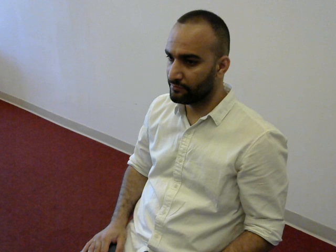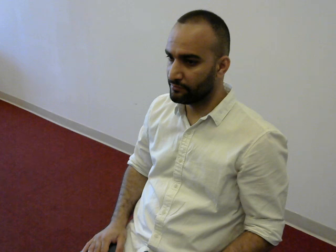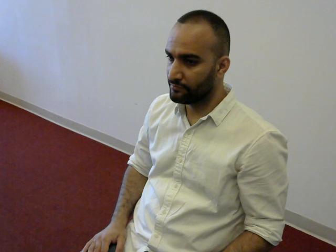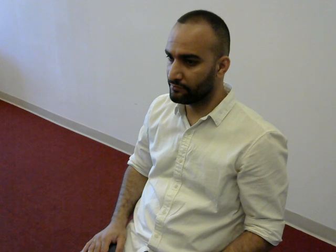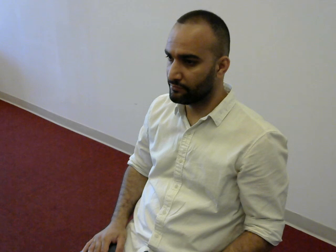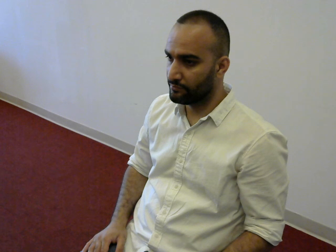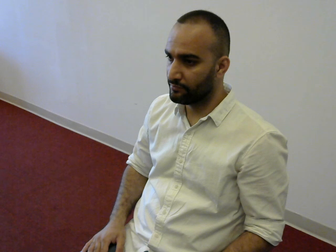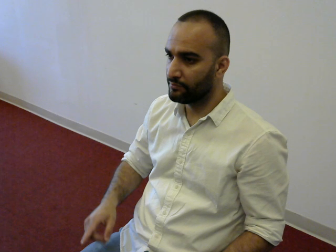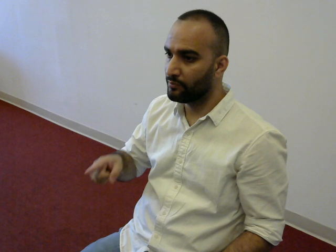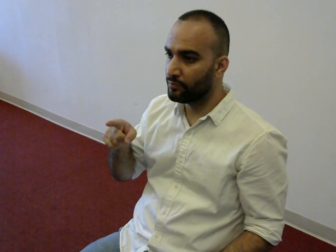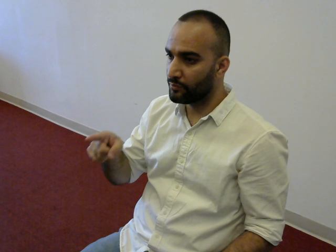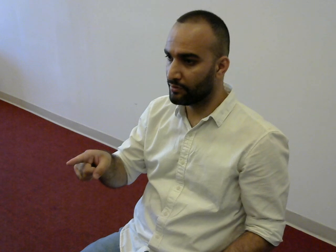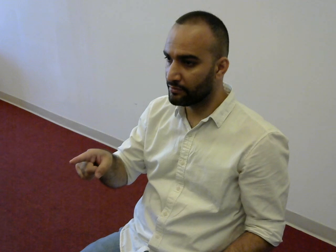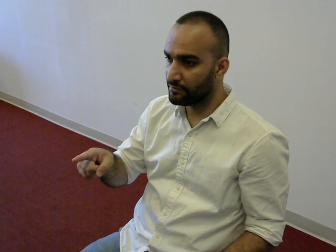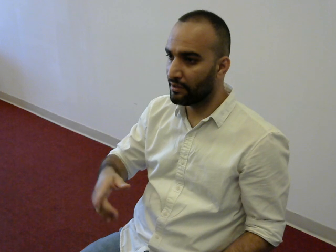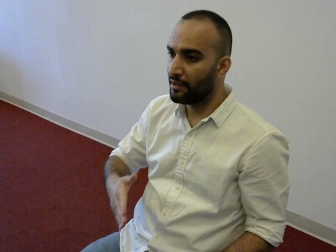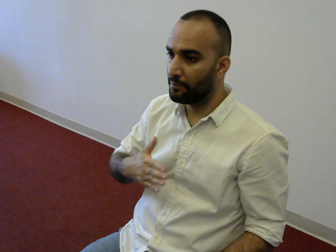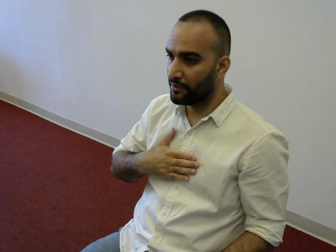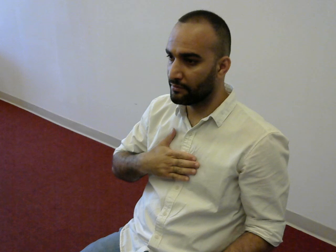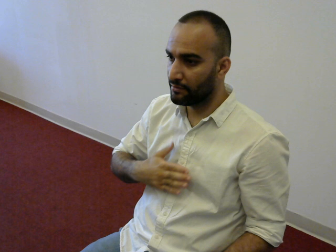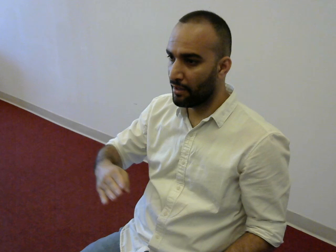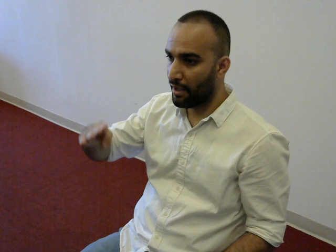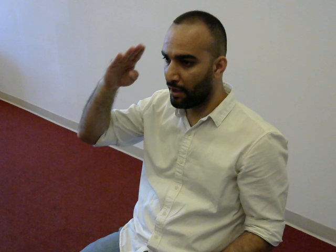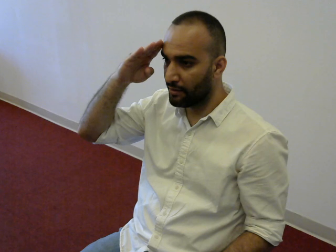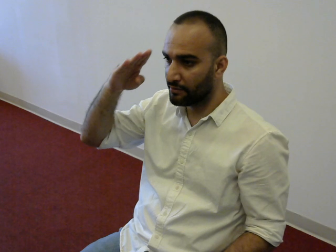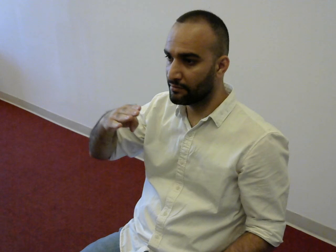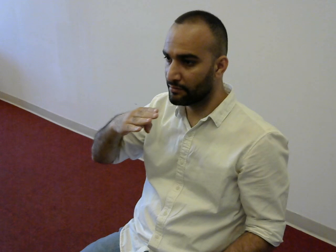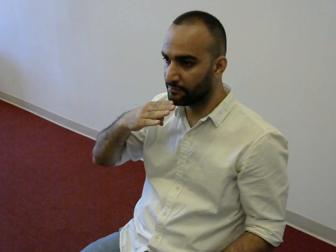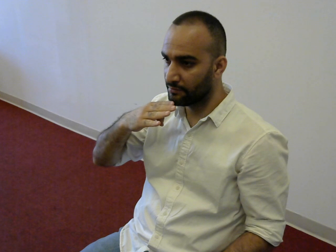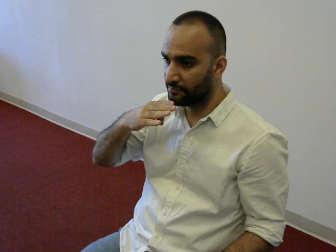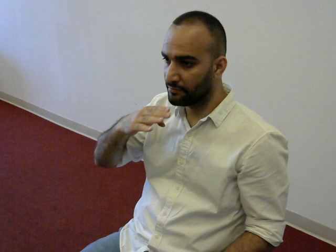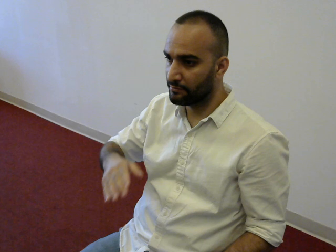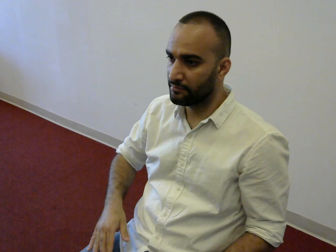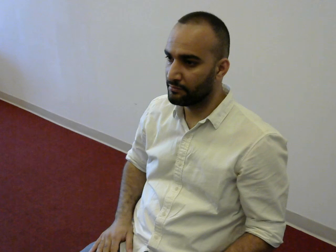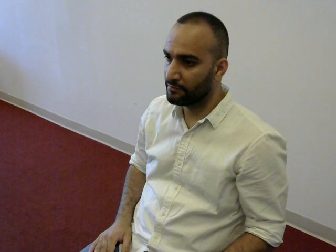Bu mənim atamdır